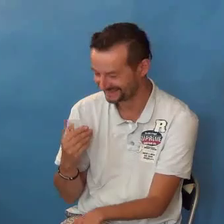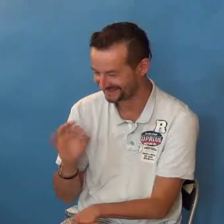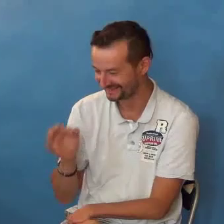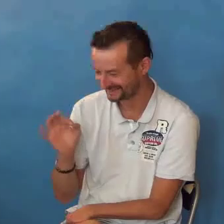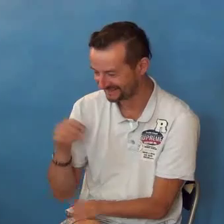Dobrze.